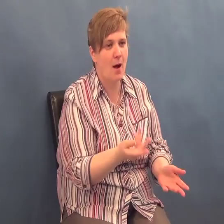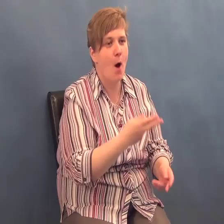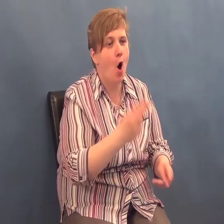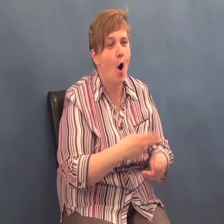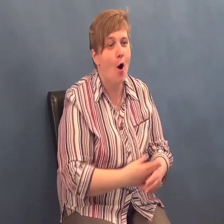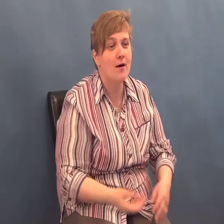Może jest chory?